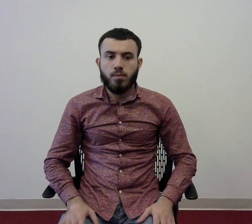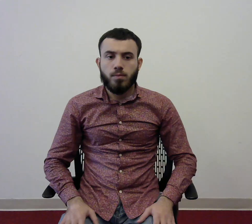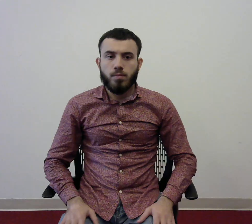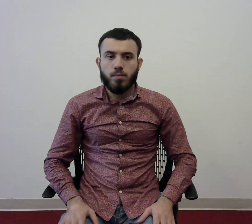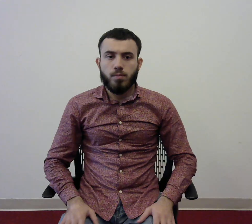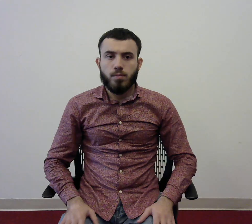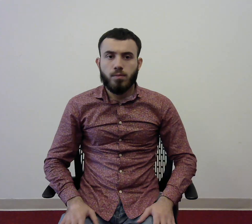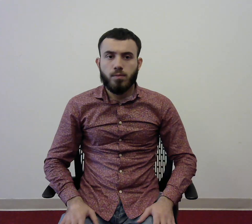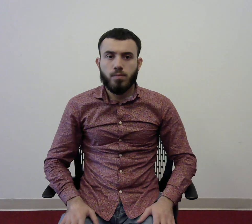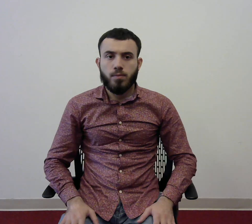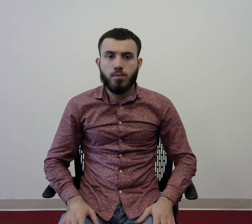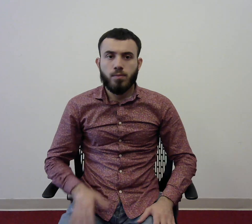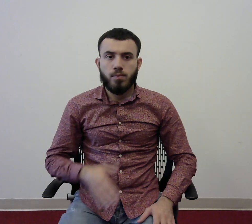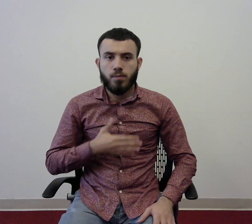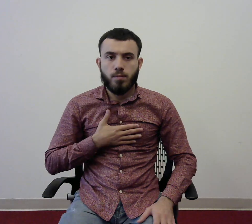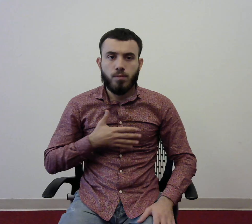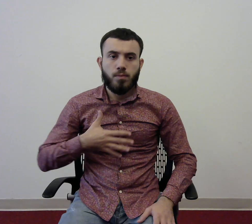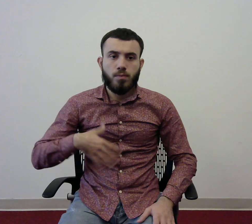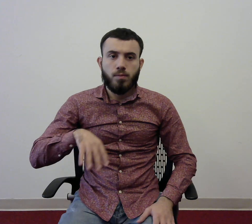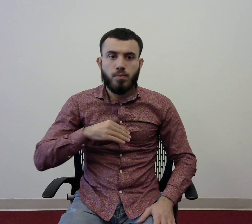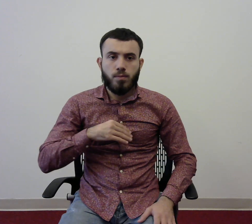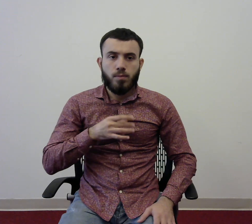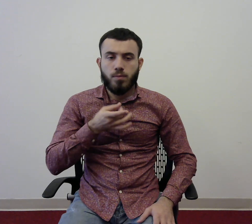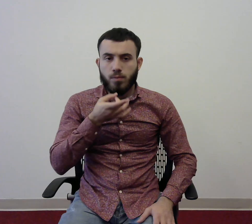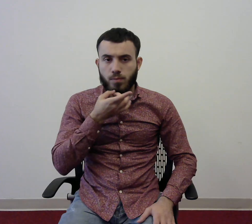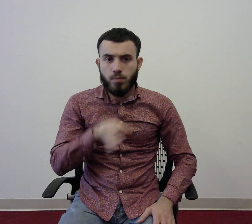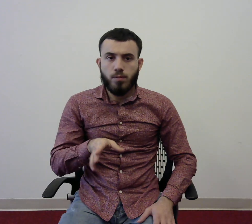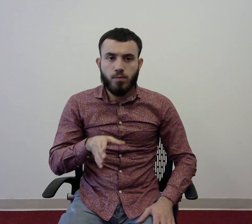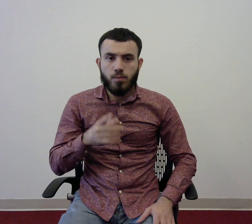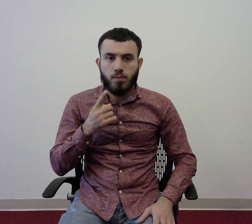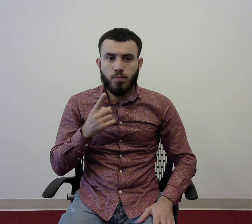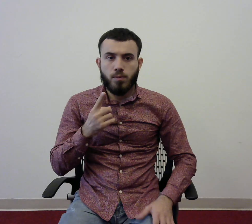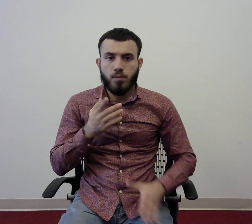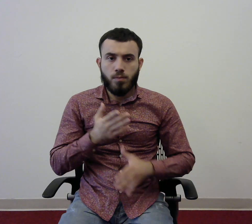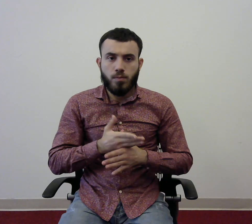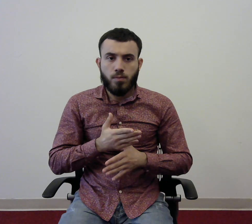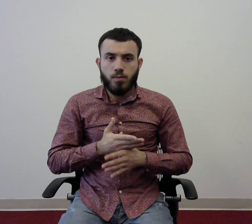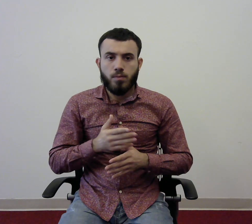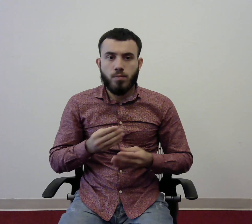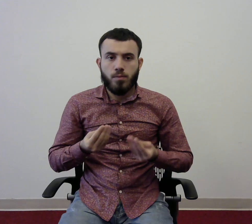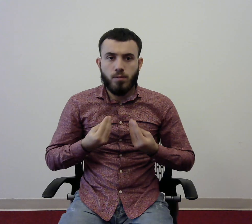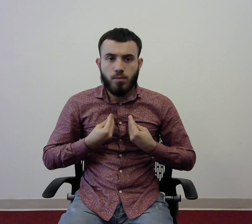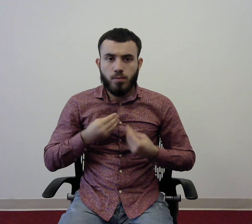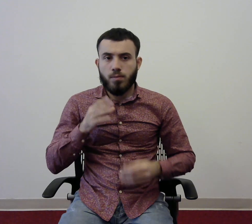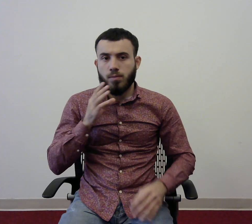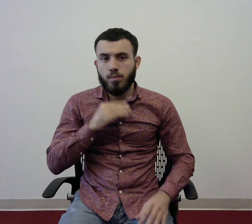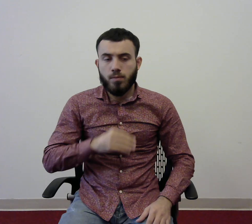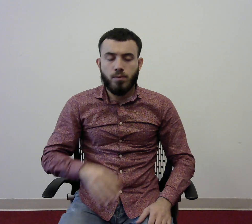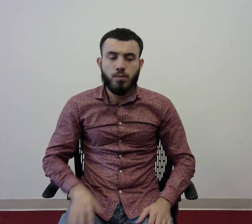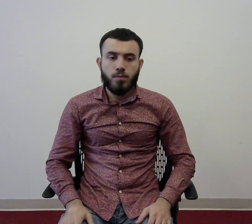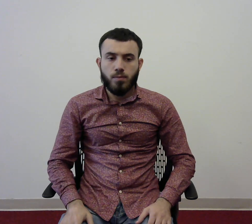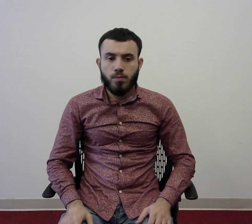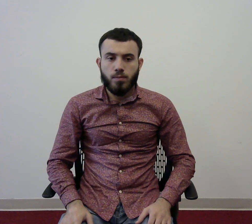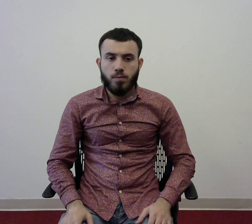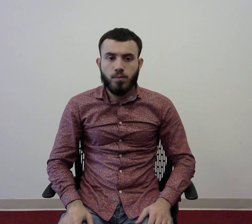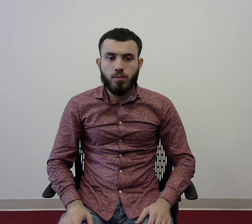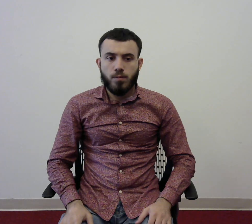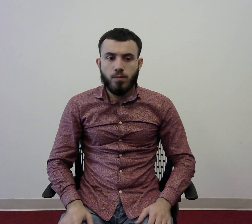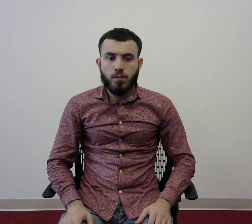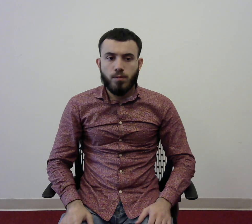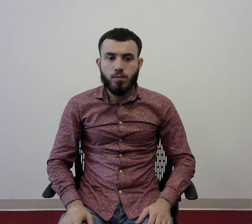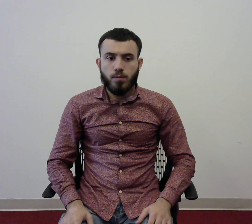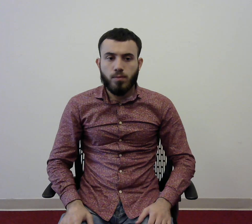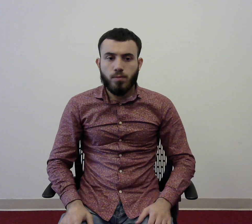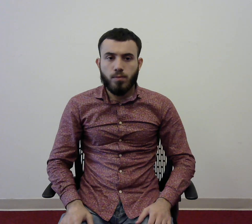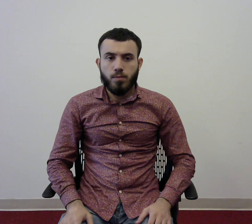Bizə hər hansı bir yardım düşürmü?